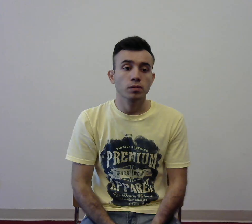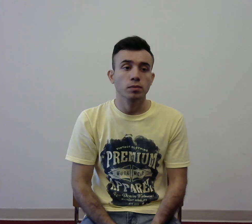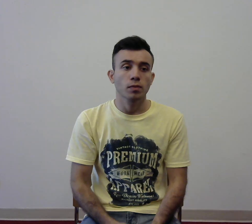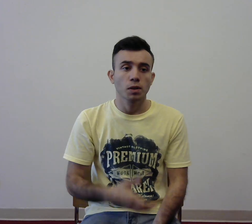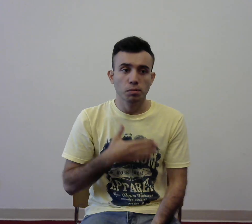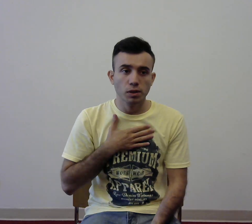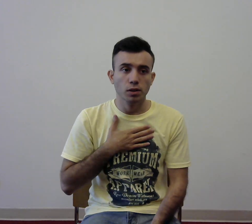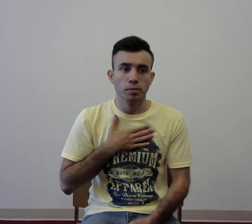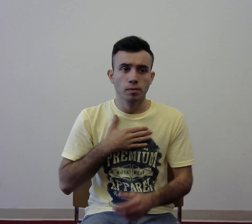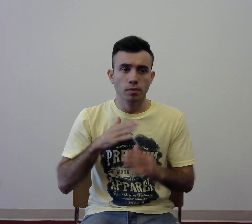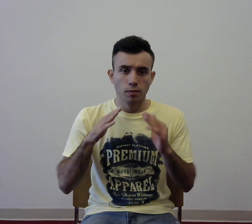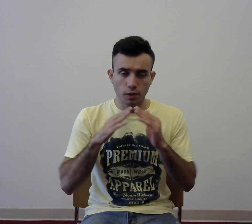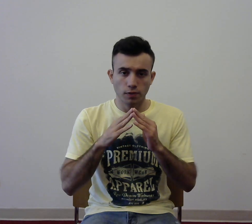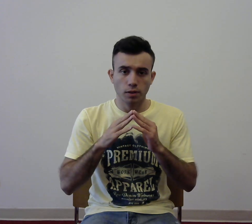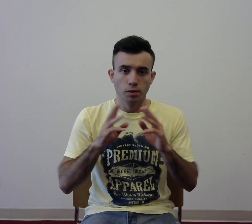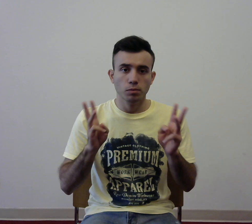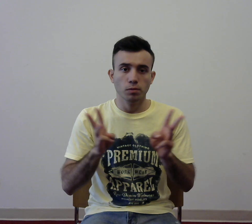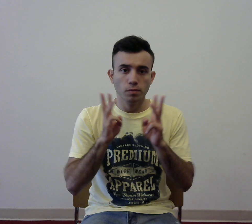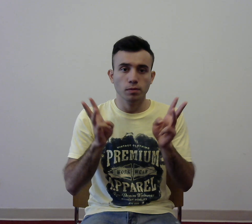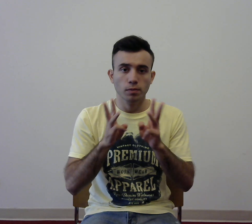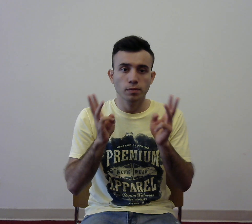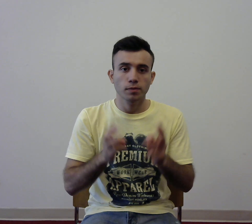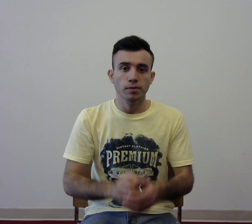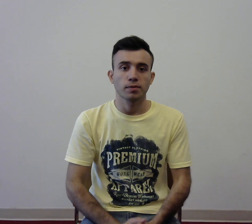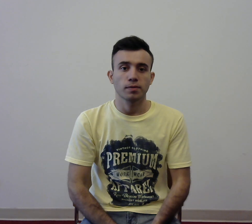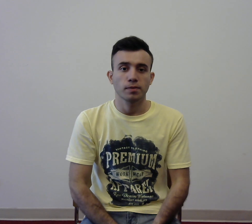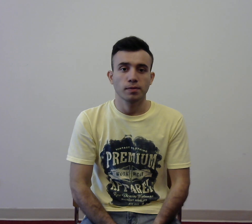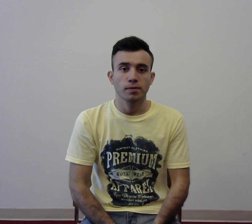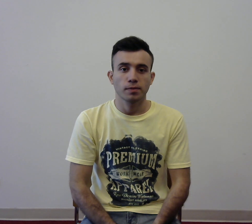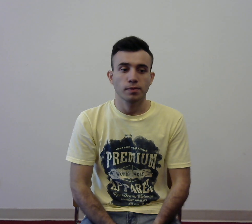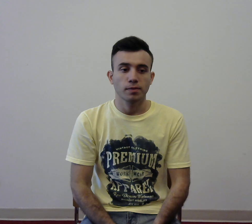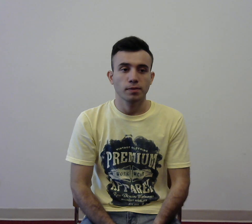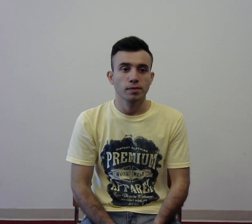Bizim evizim yanır